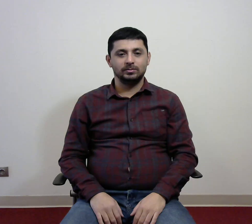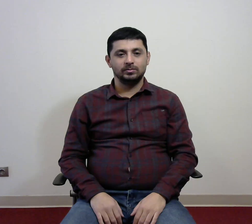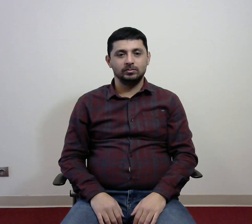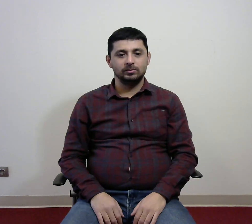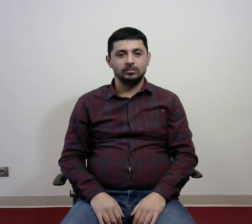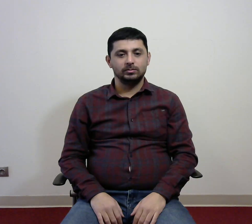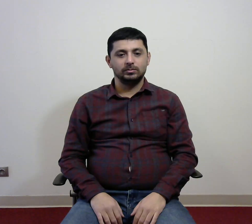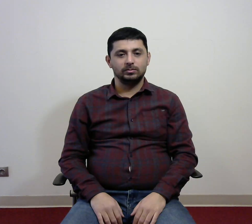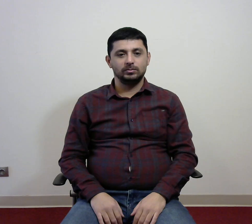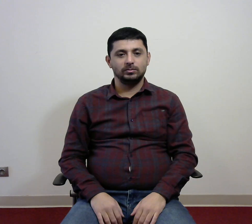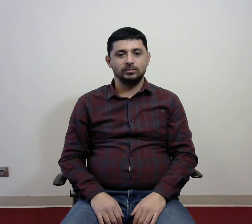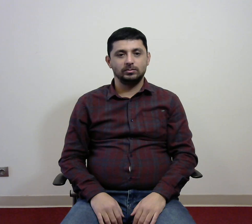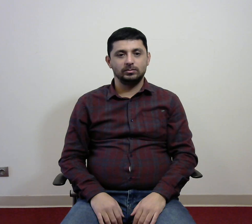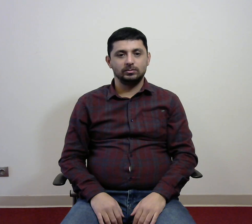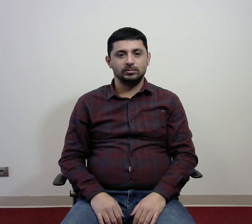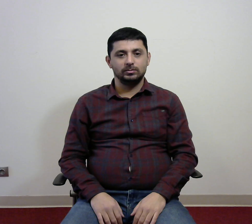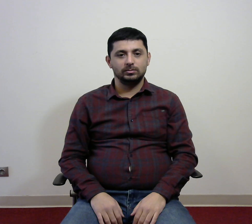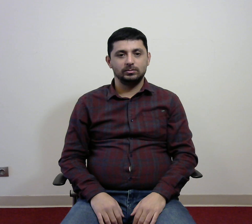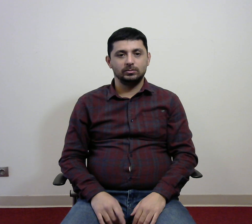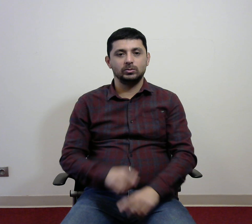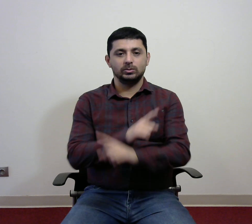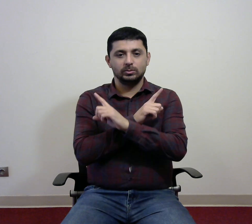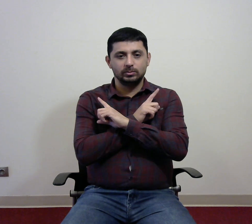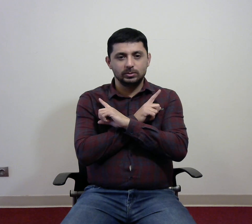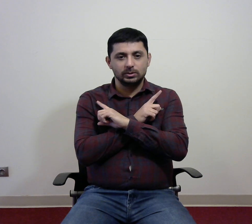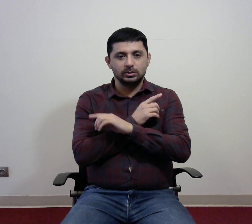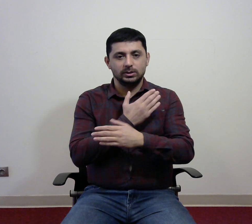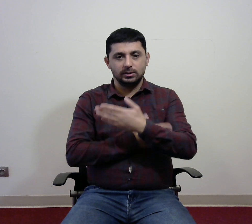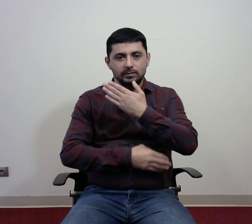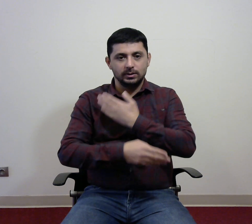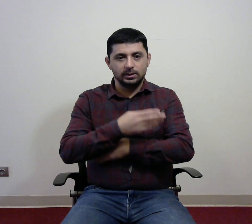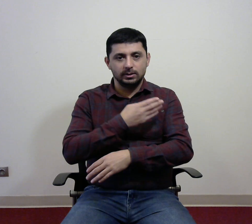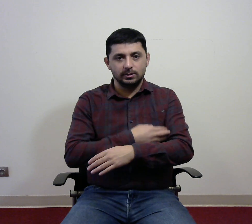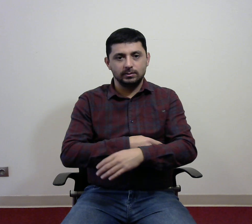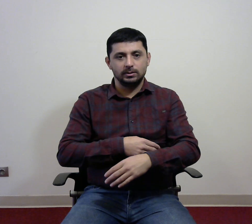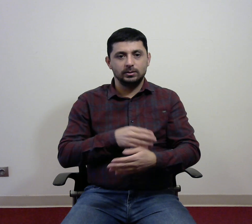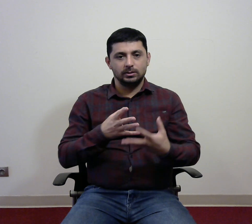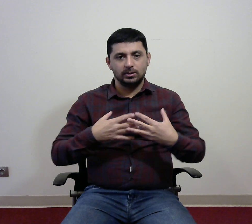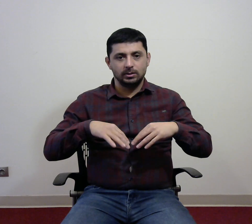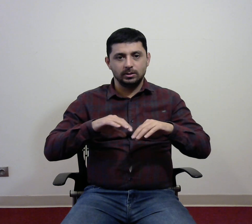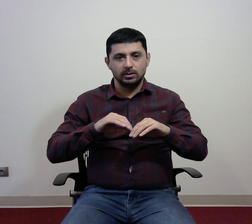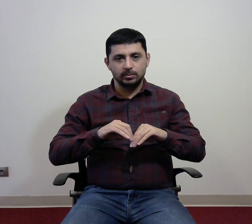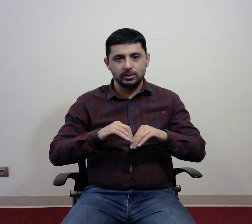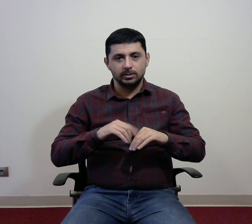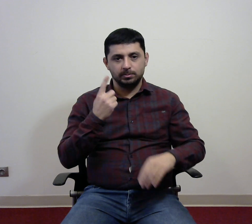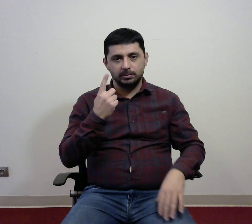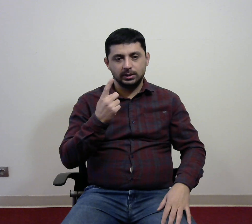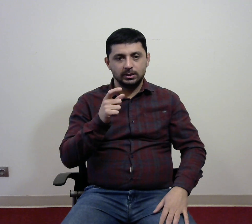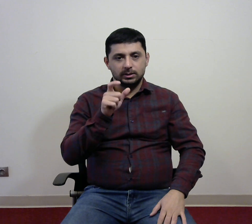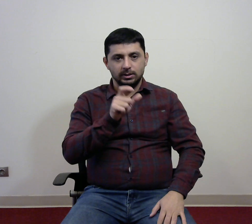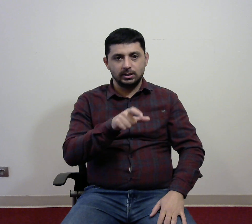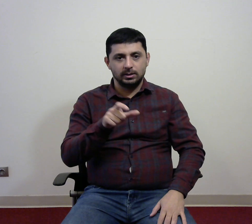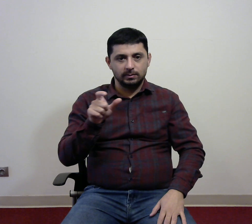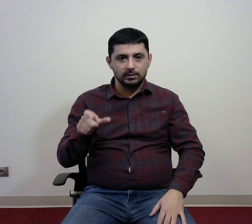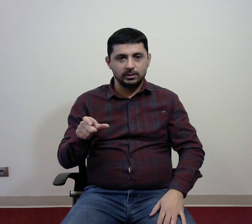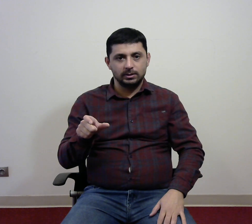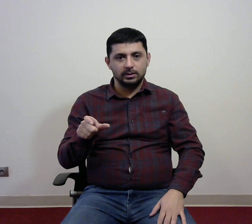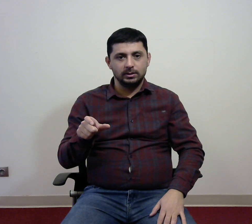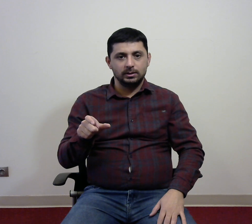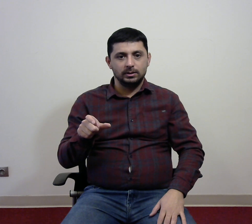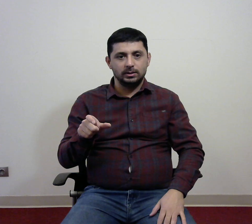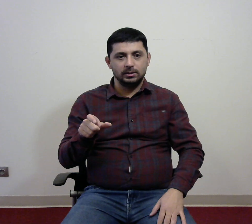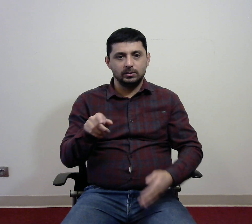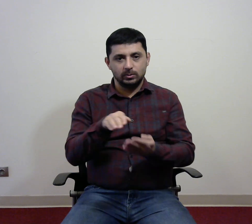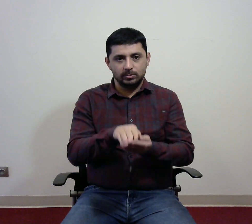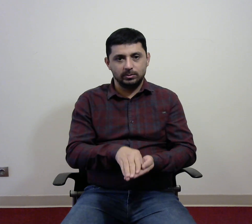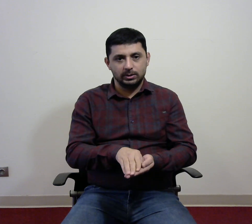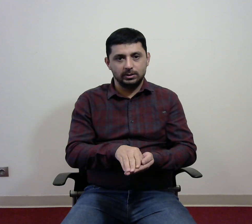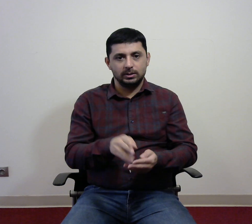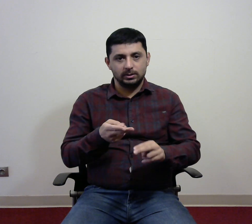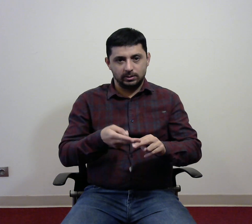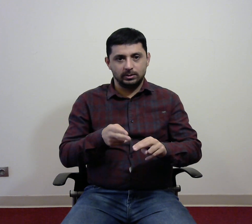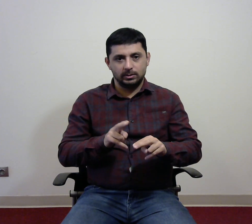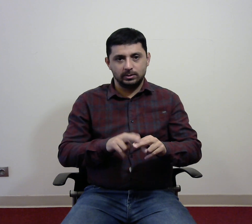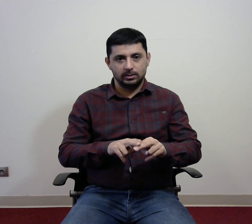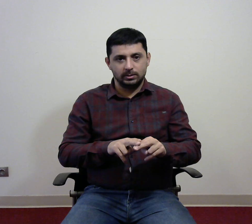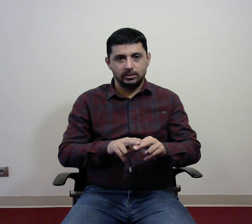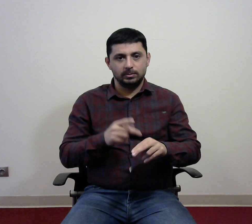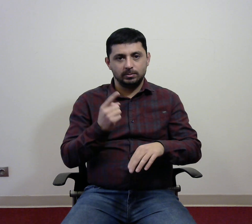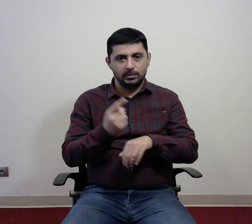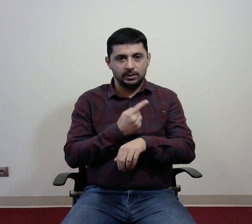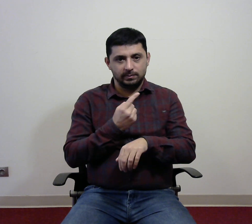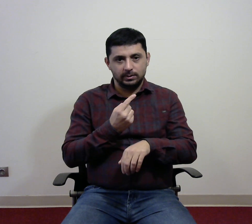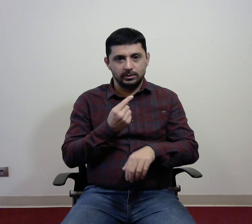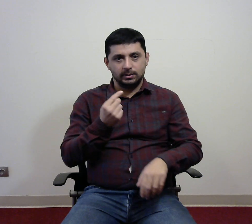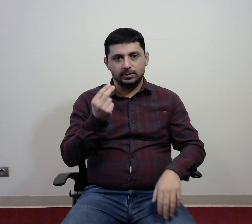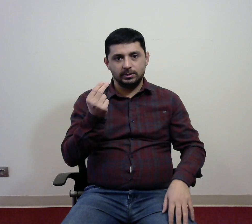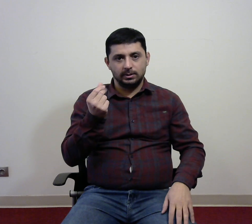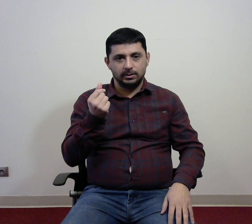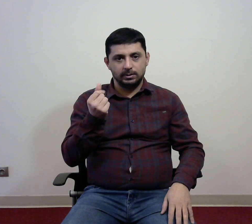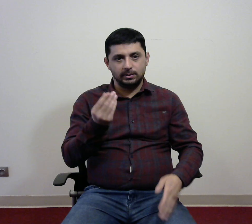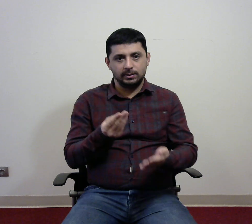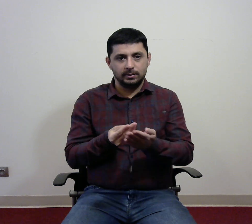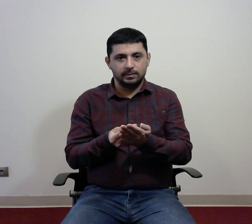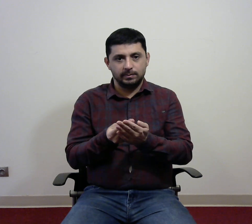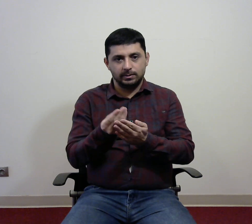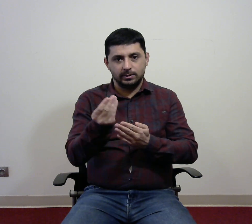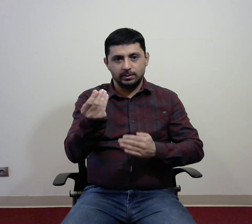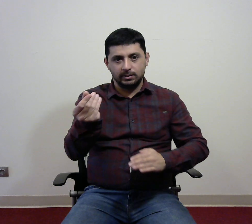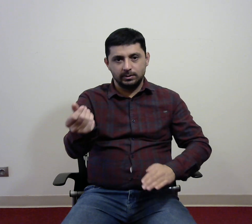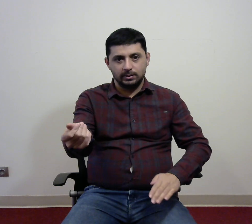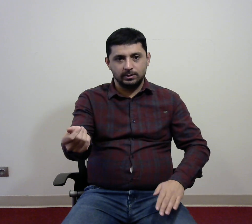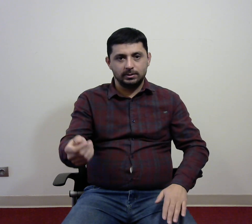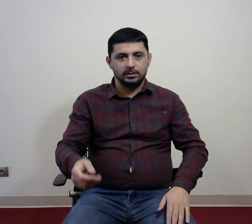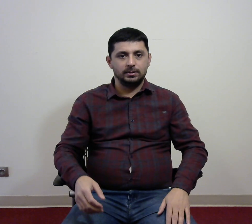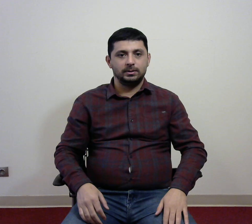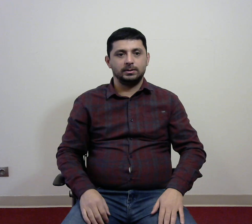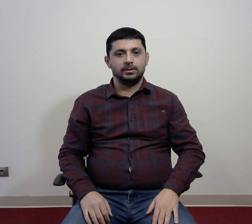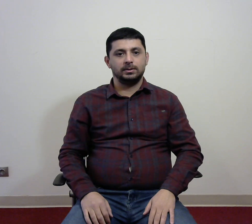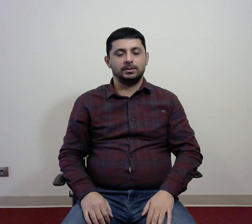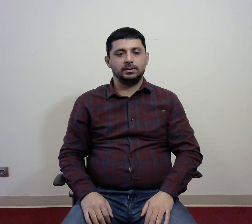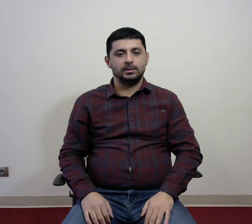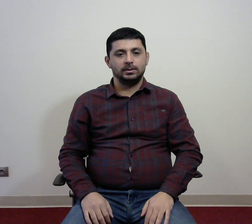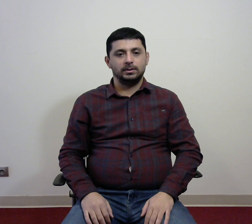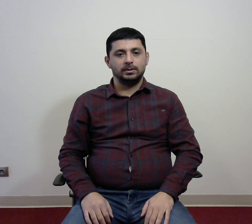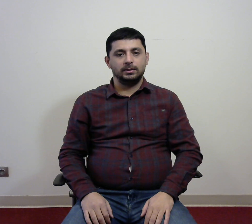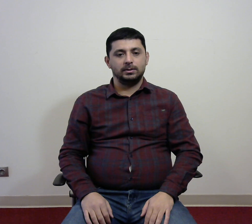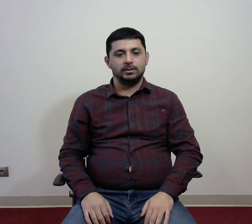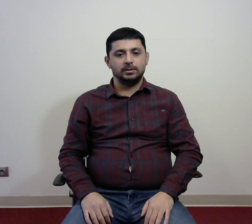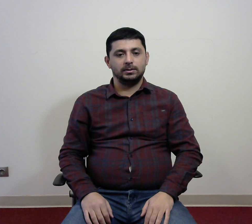Vəfat edən əlilin ailəsindən bir şəxsə dəfn üçün birdəfəlik müavinət ödənilir